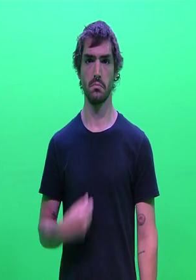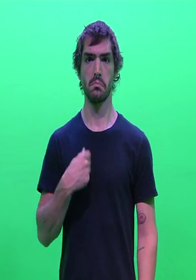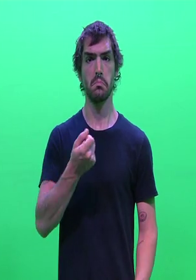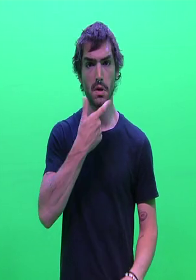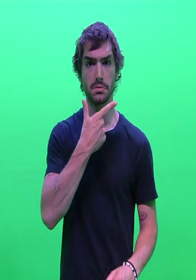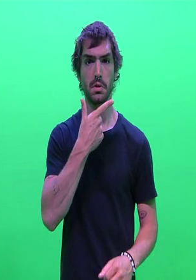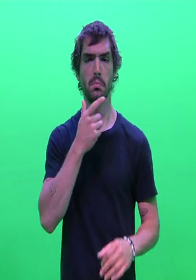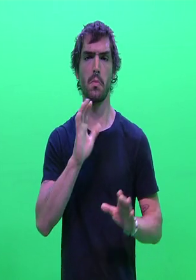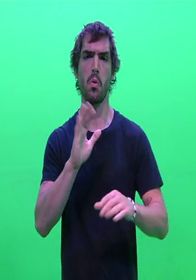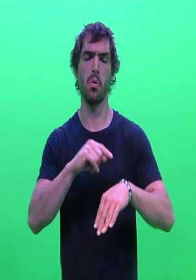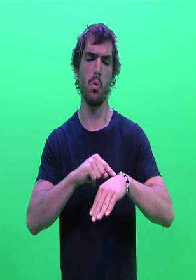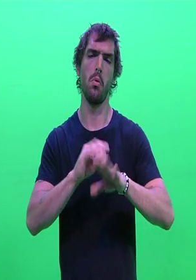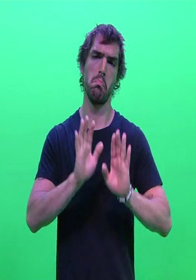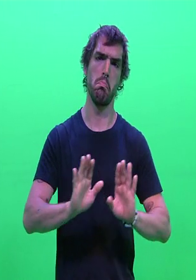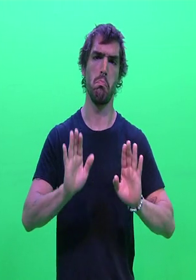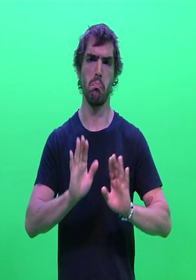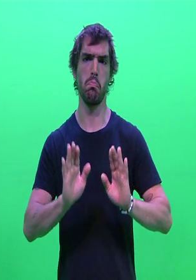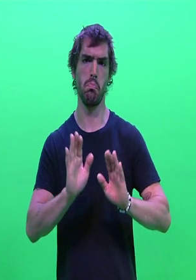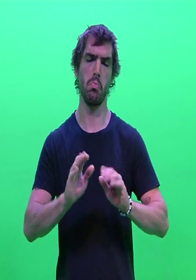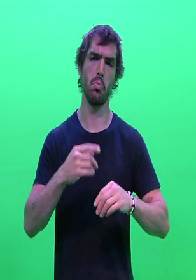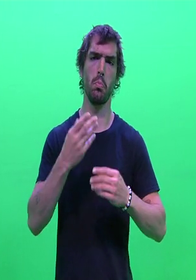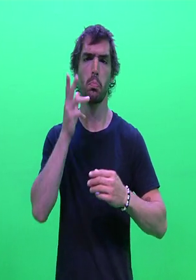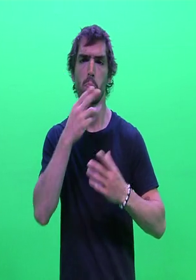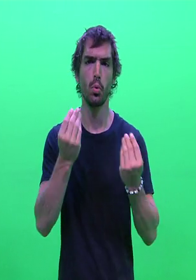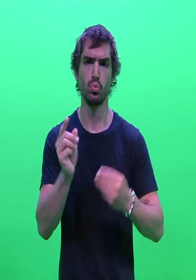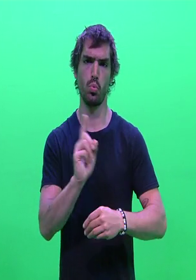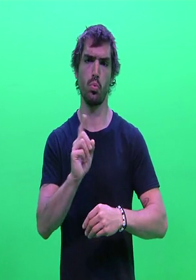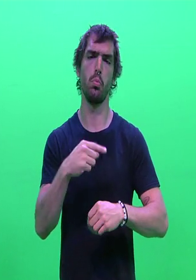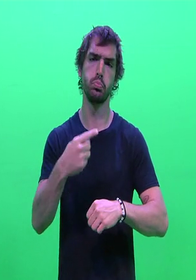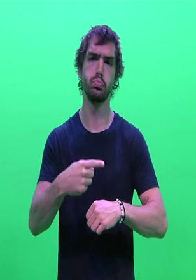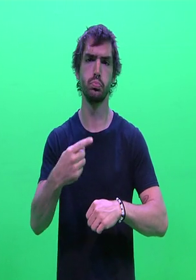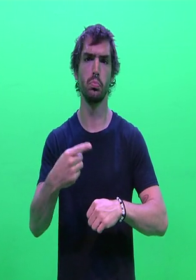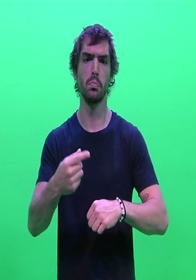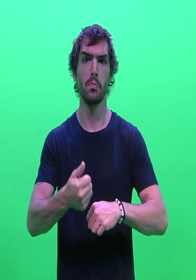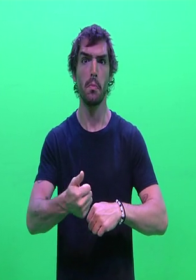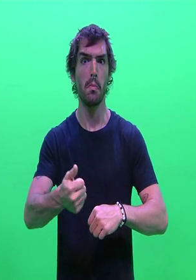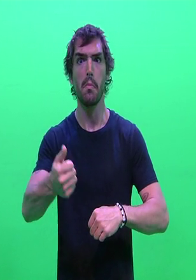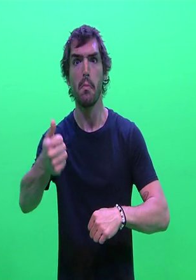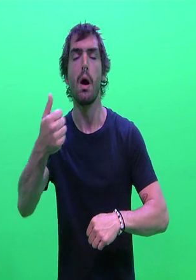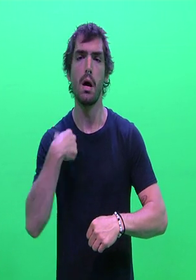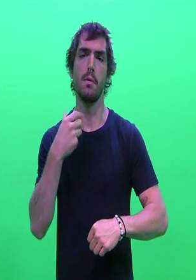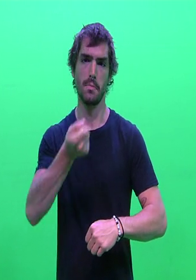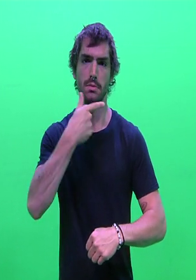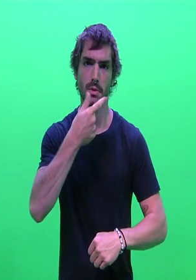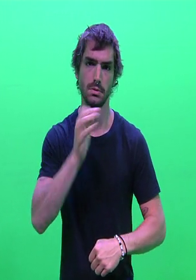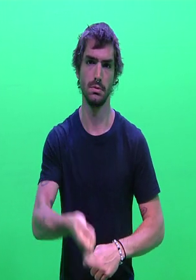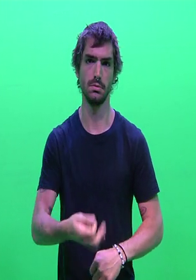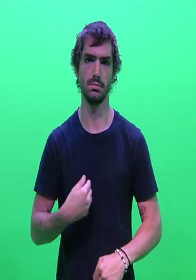Sí, prenc pastilles, però si no em fa gaire mal no. Si passa l'estona i em fa més mal, aleshores sí que prenc una pastilla.